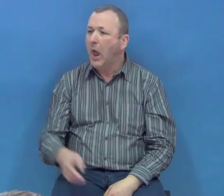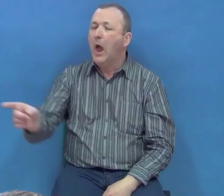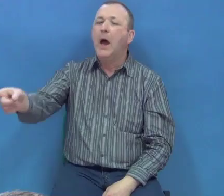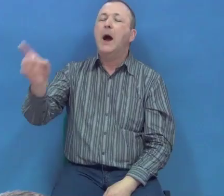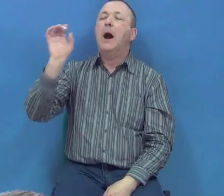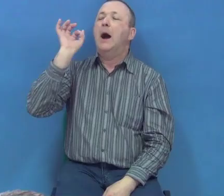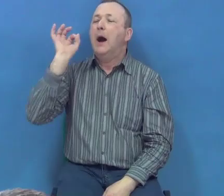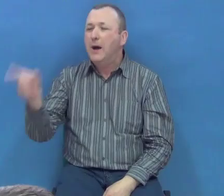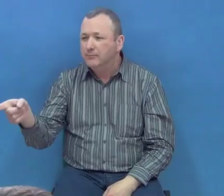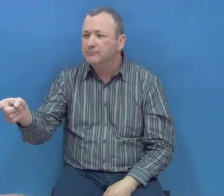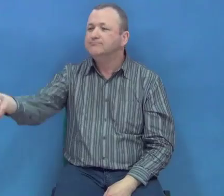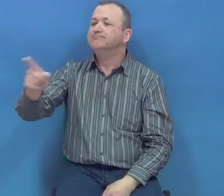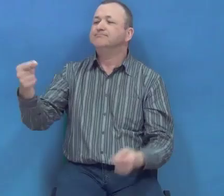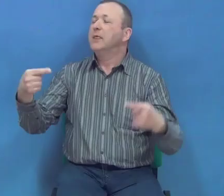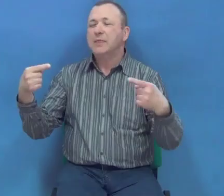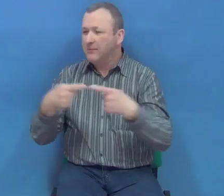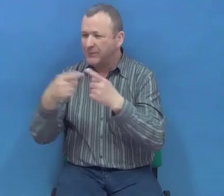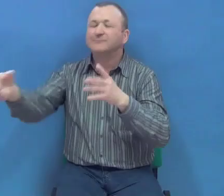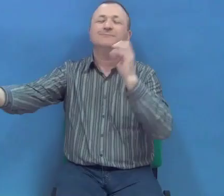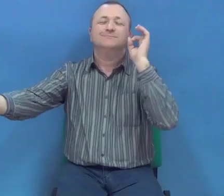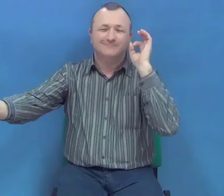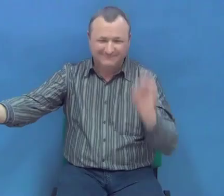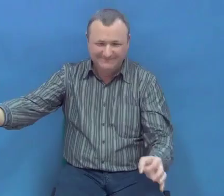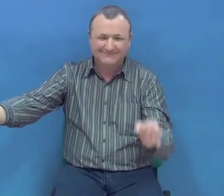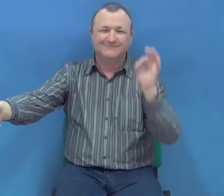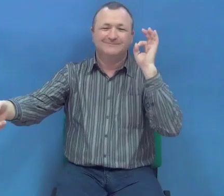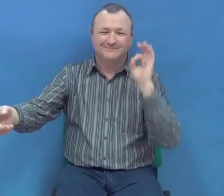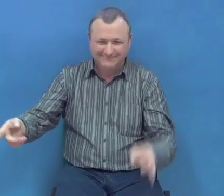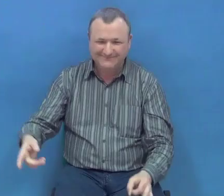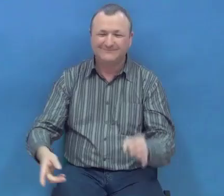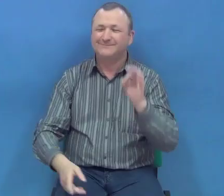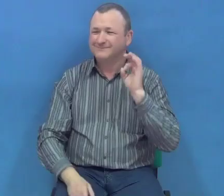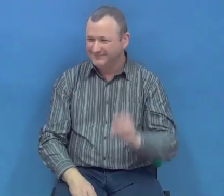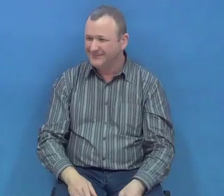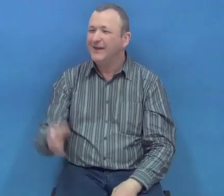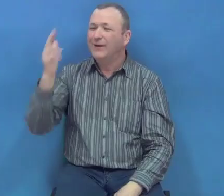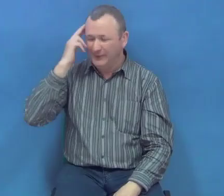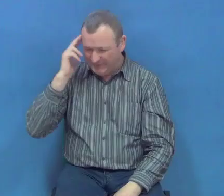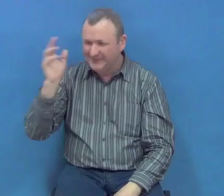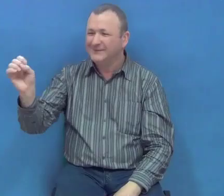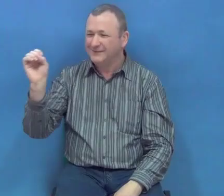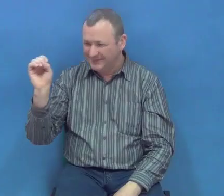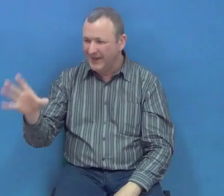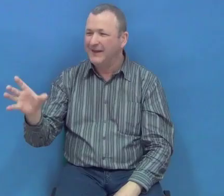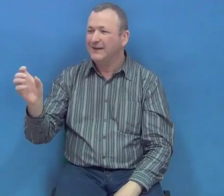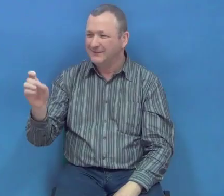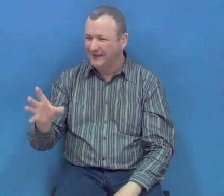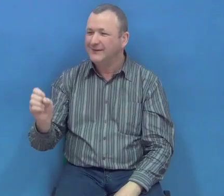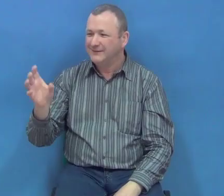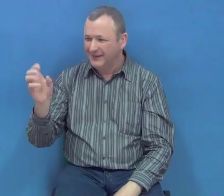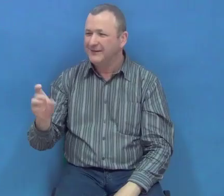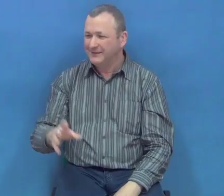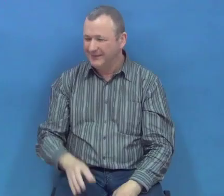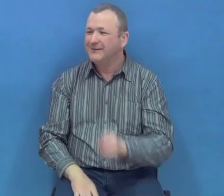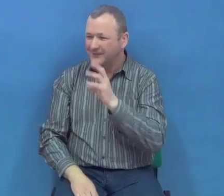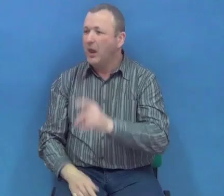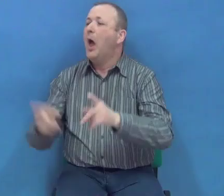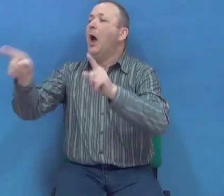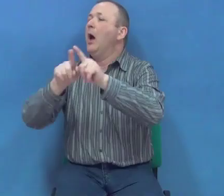Faktycznie, nie pasują razem, dobrze, dobrze rozumiem już, tak.